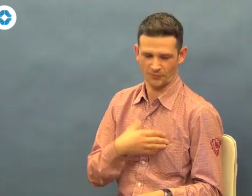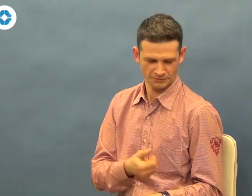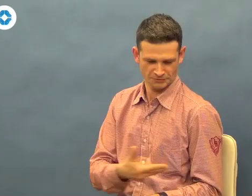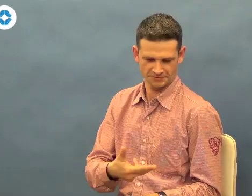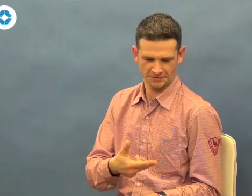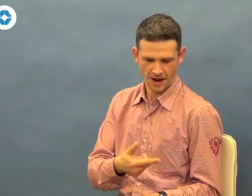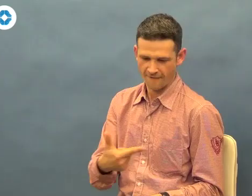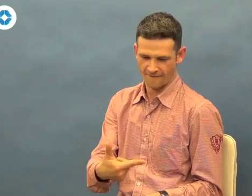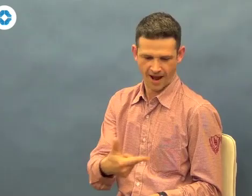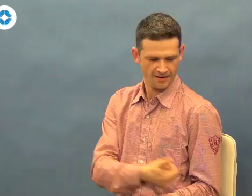Dwa i w jednym mało.